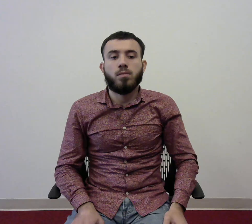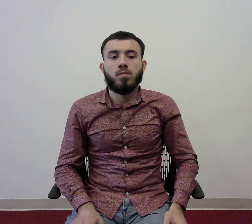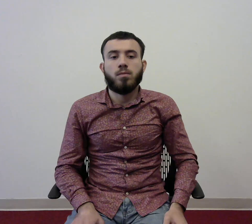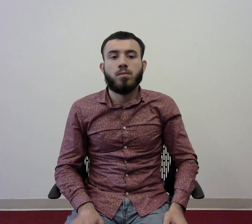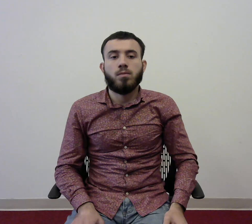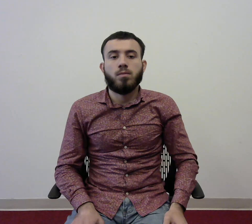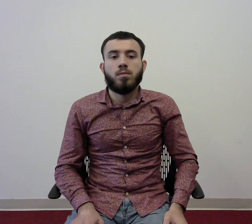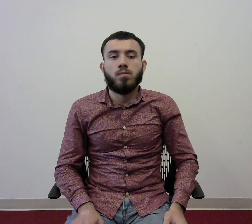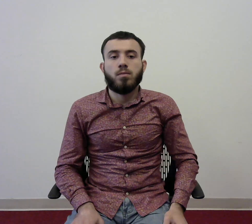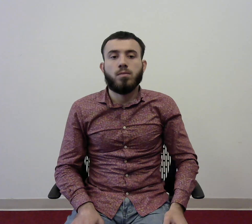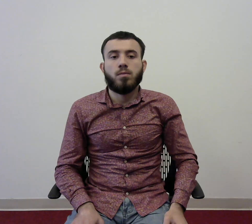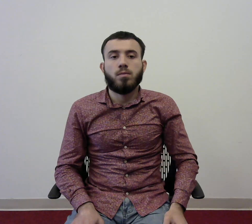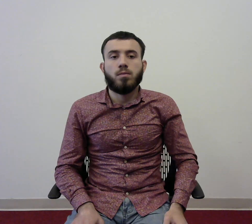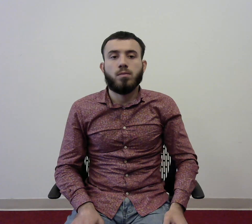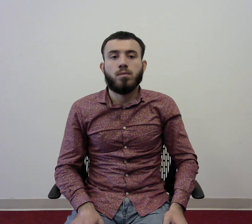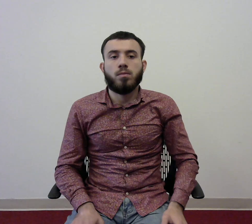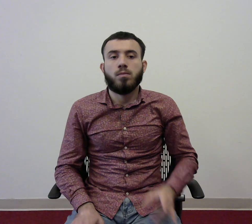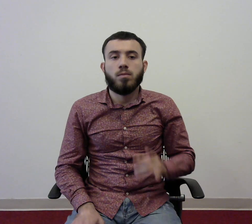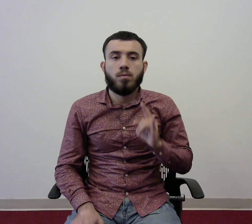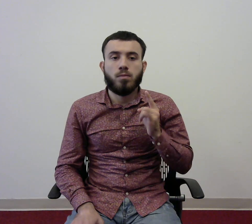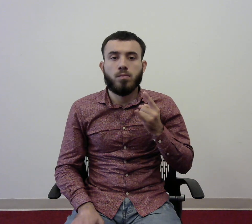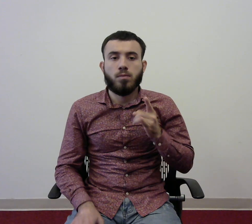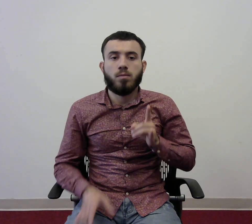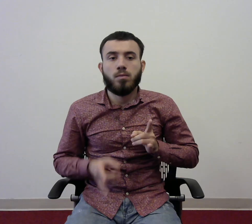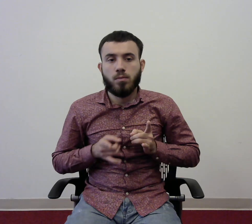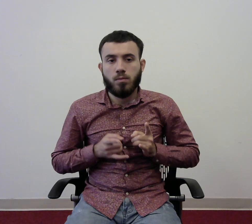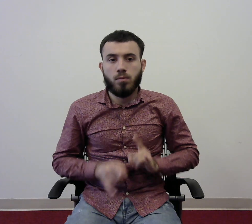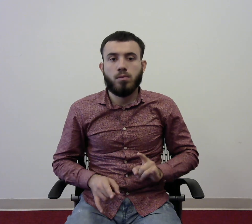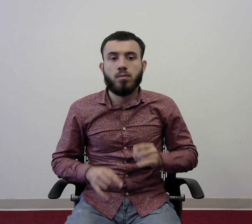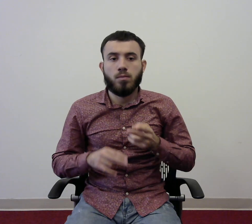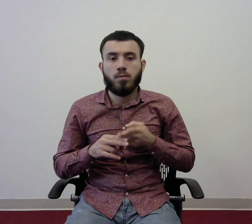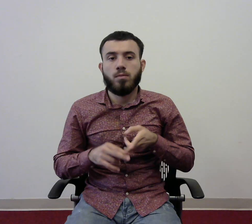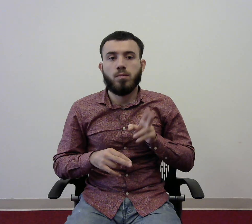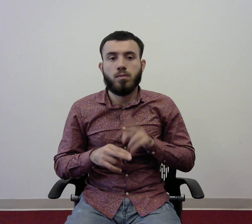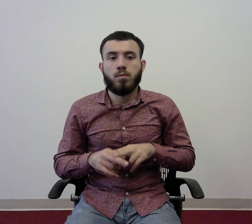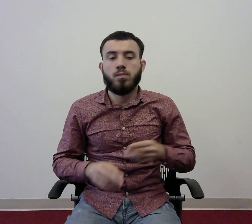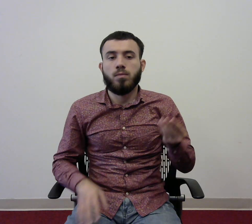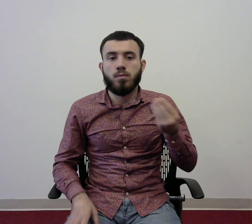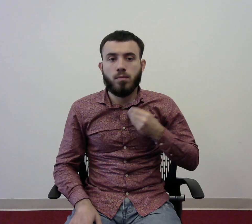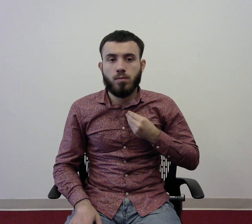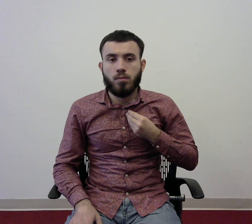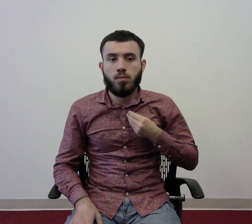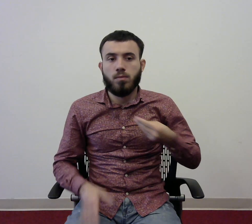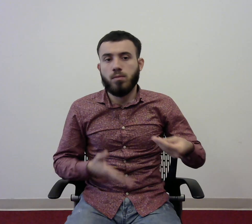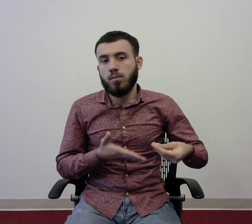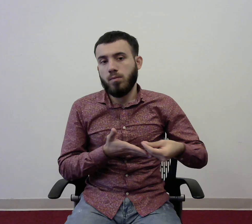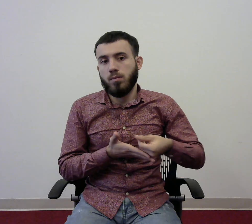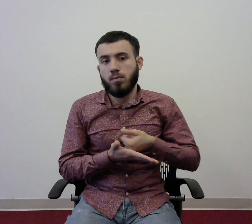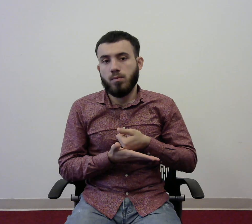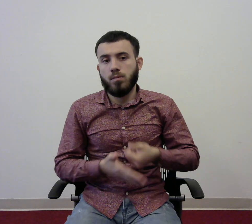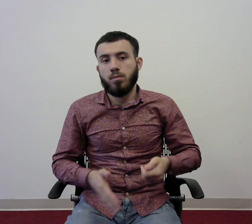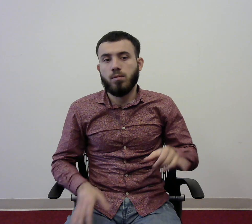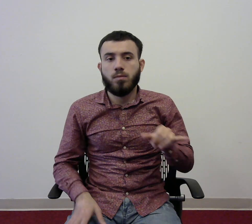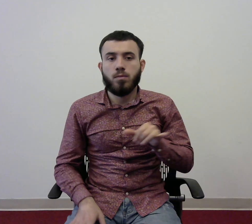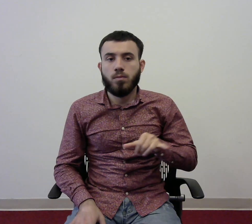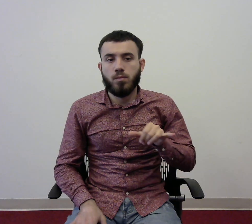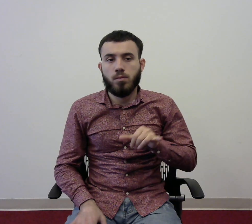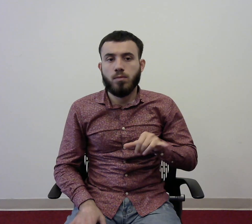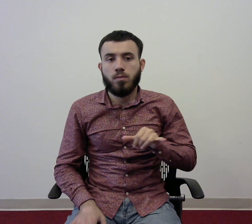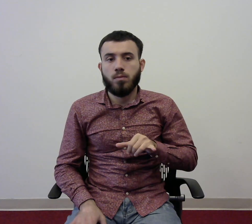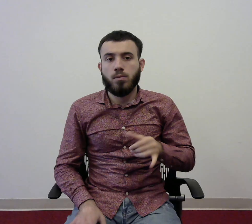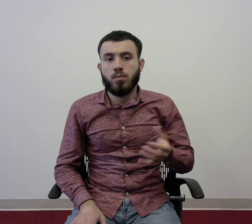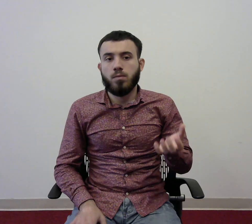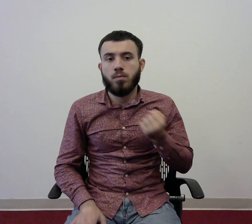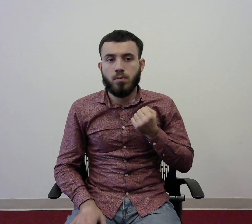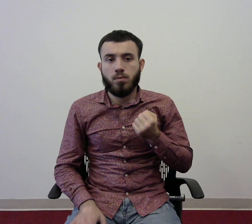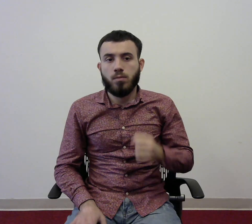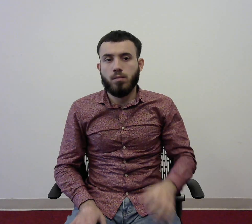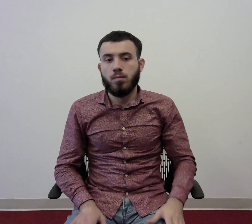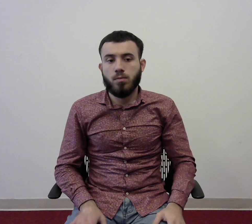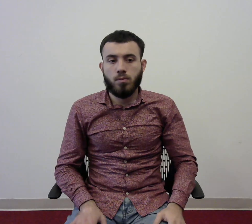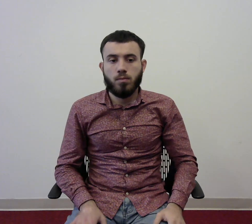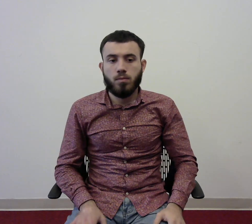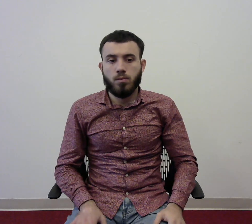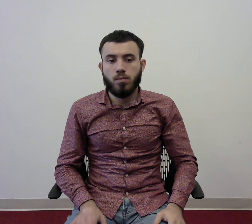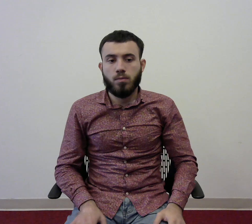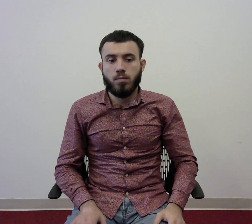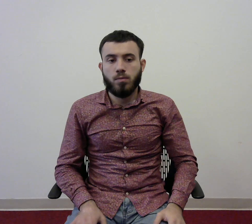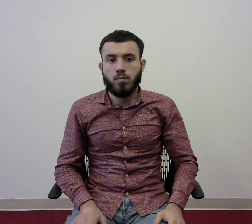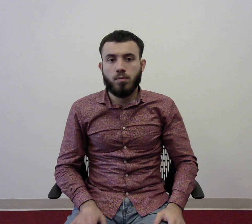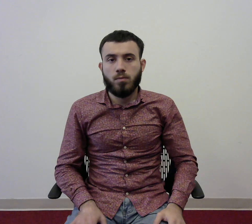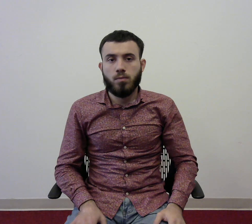Uşağın doğulmasına görə verilən ödəniş hardan alınır?